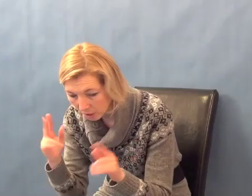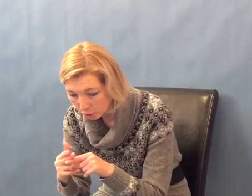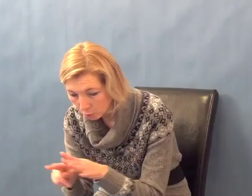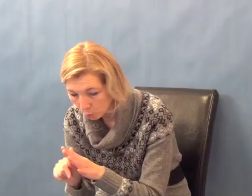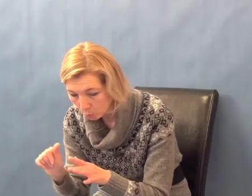9:30.